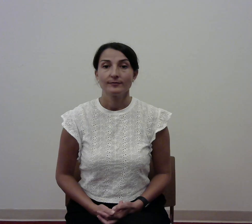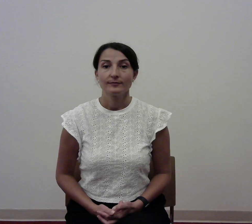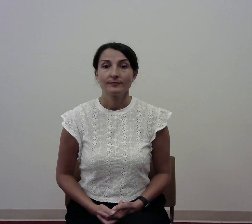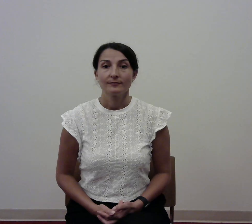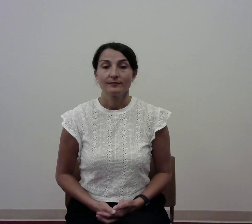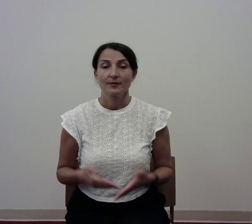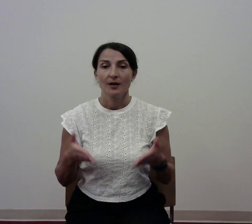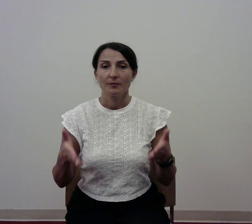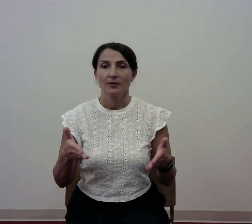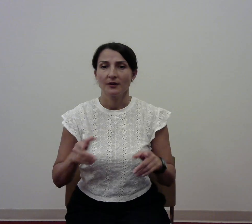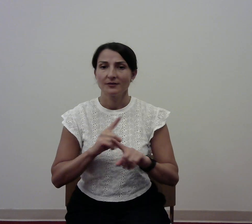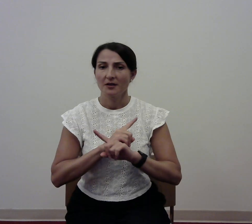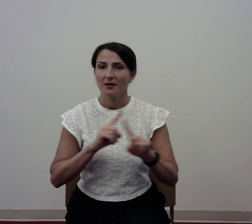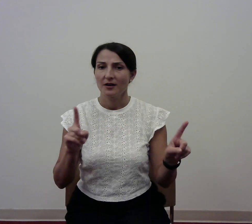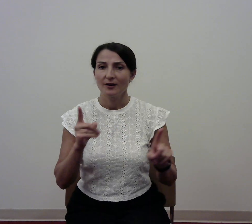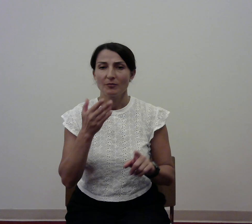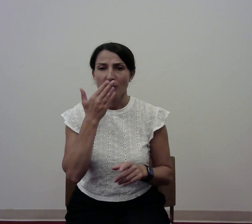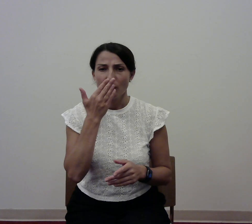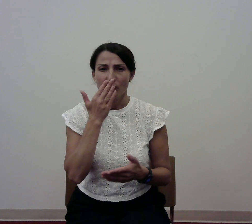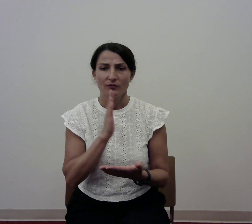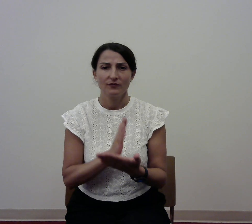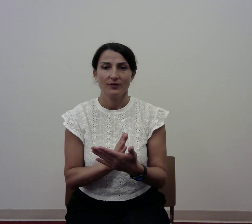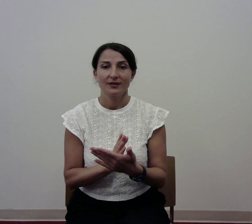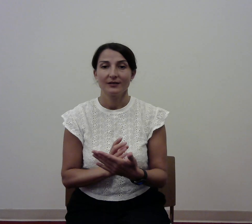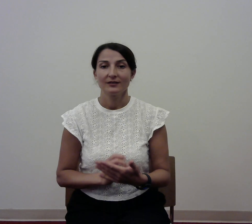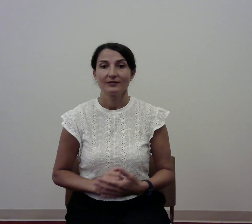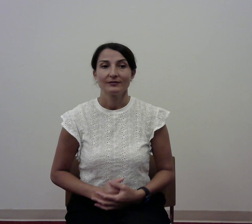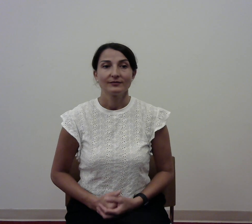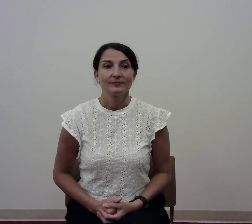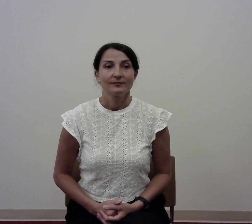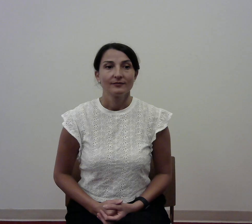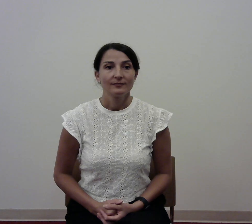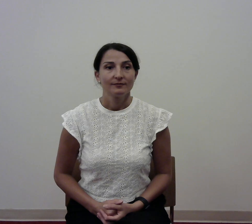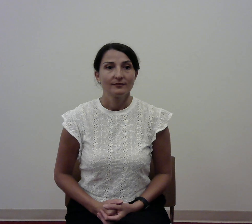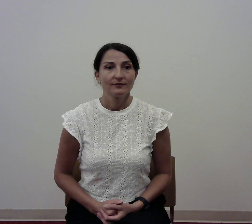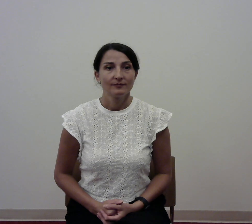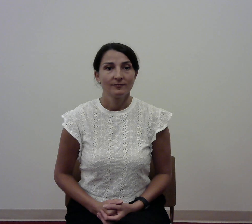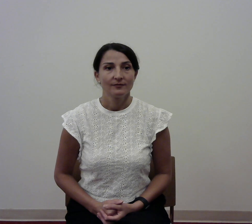Burda qəribə qoxu var